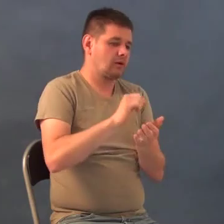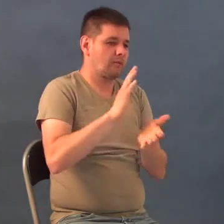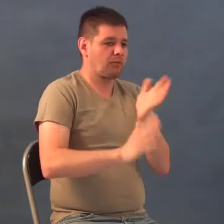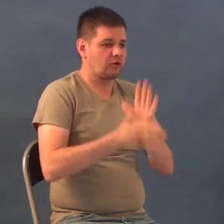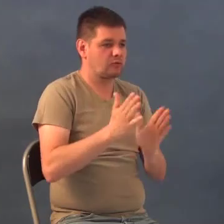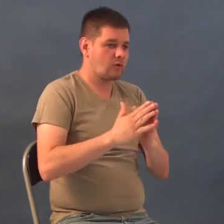Mam urlop.